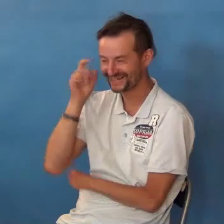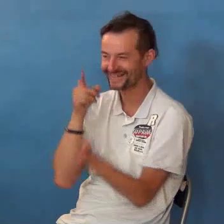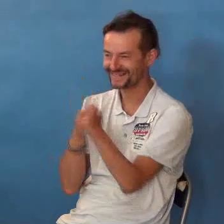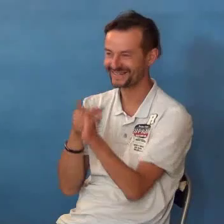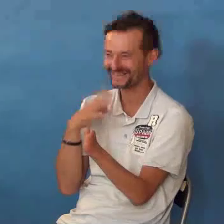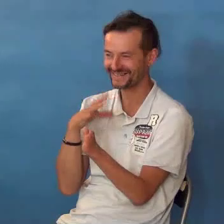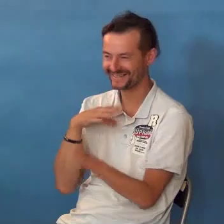Chce strzelać bez względu na wszystko.